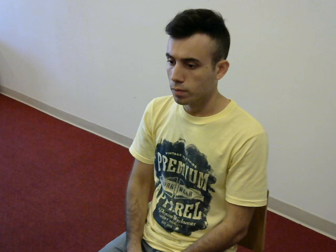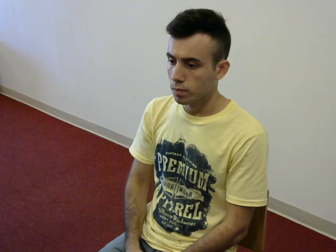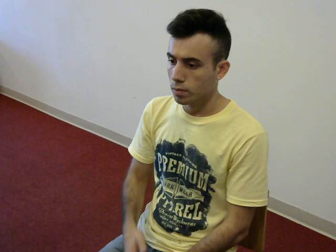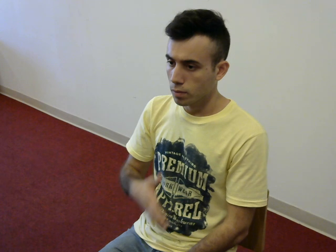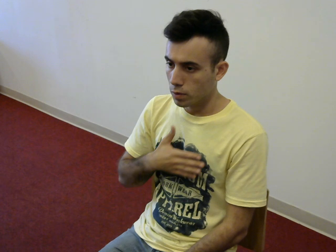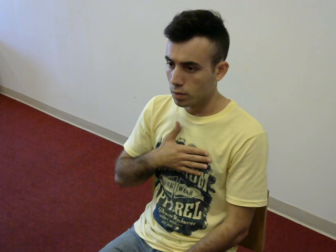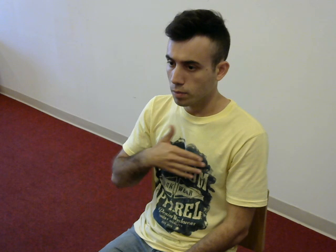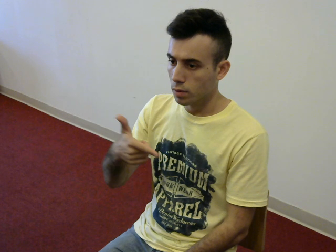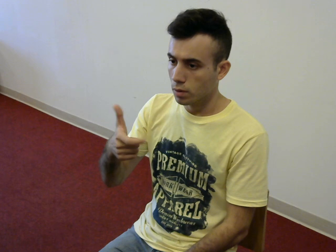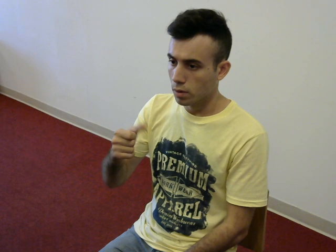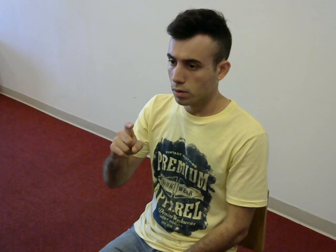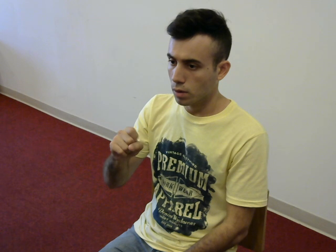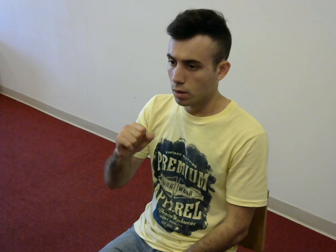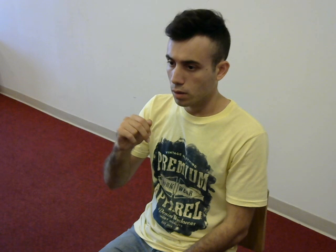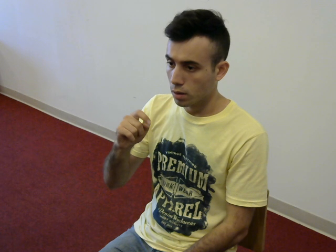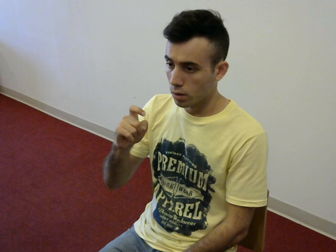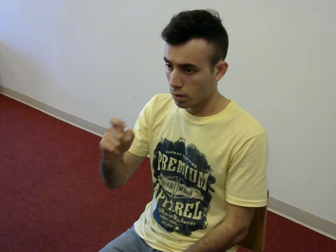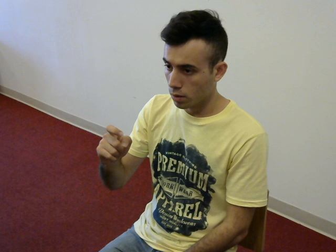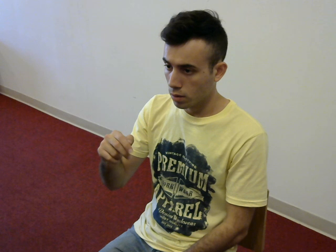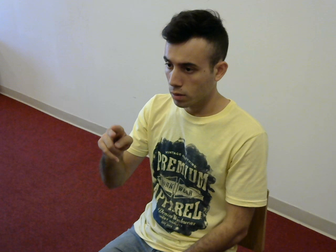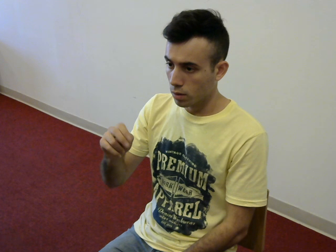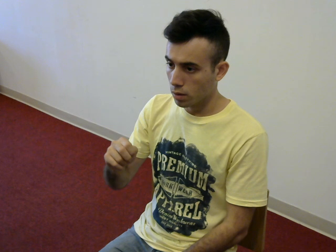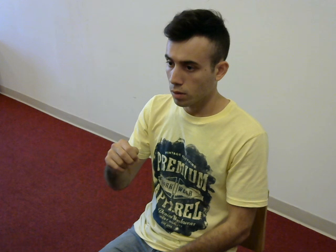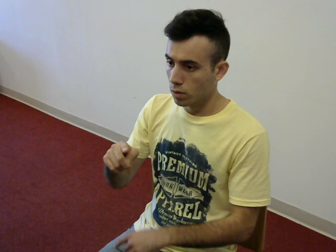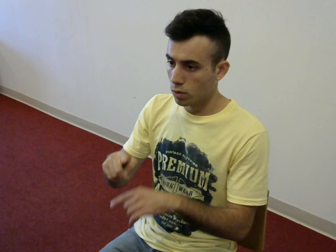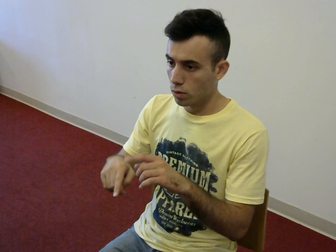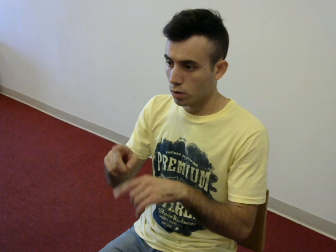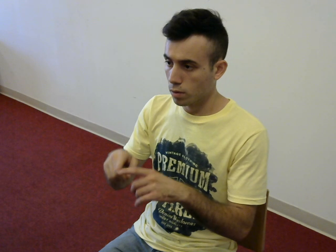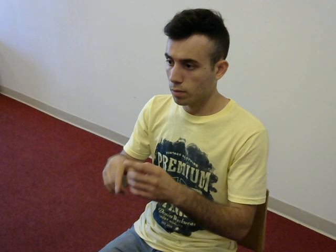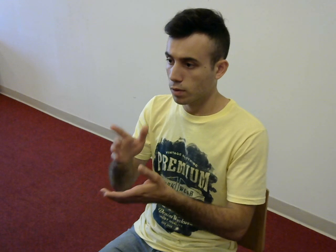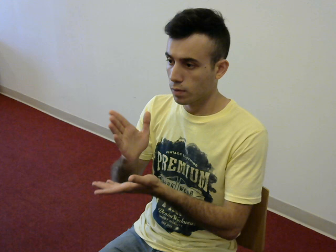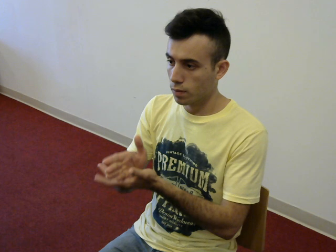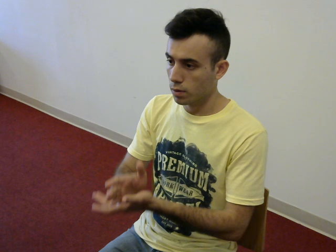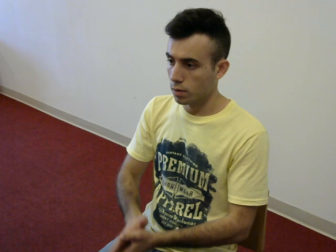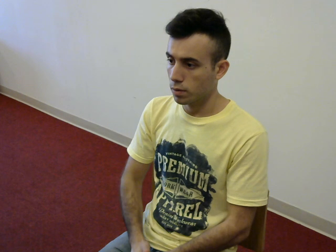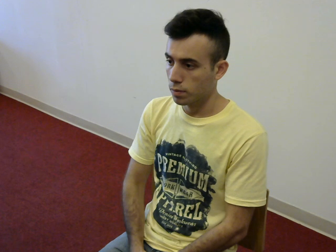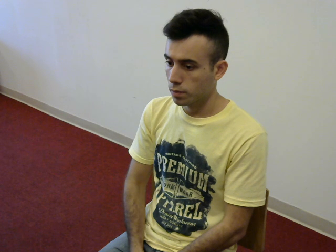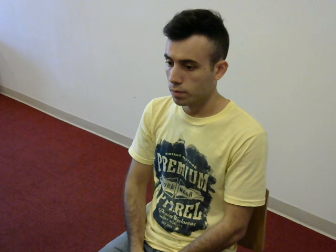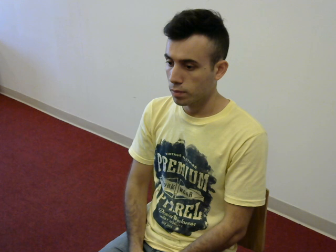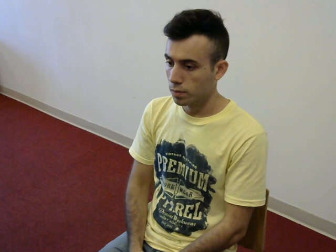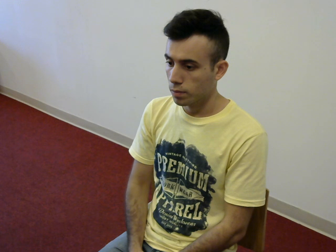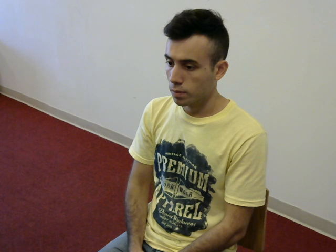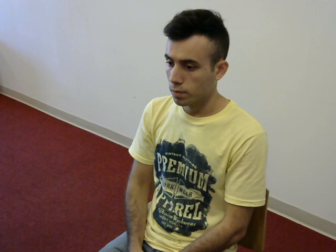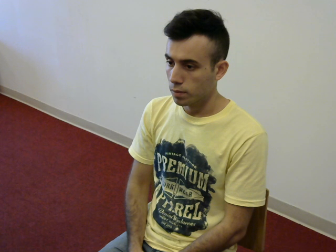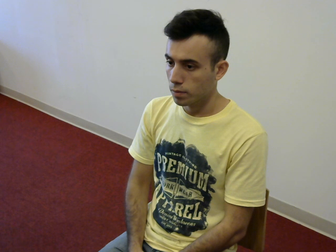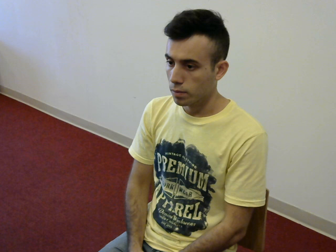Mənim Qazaxda qohumlarım var